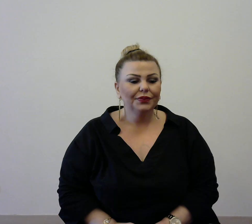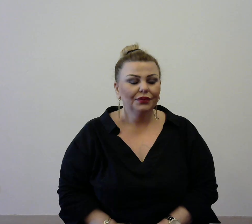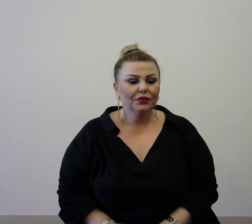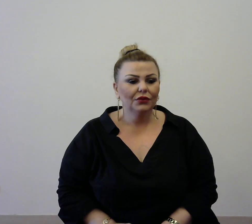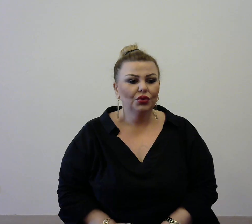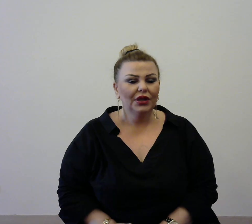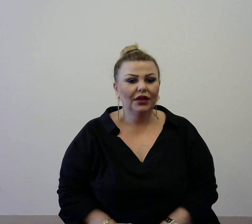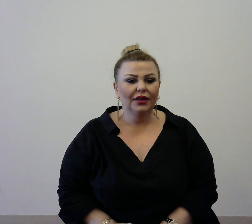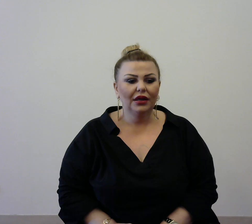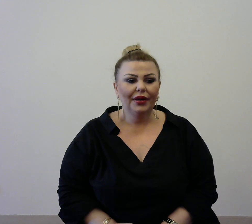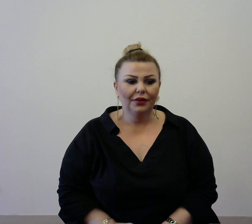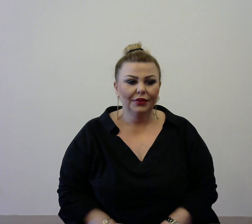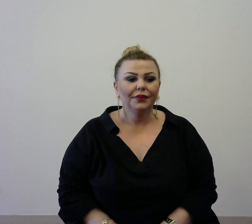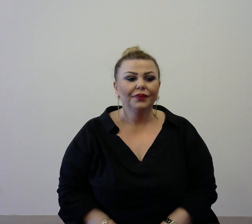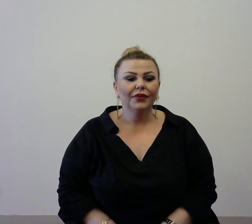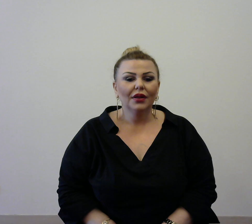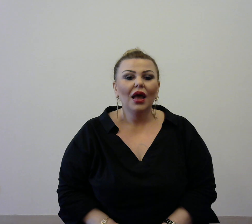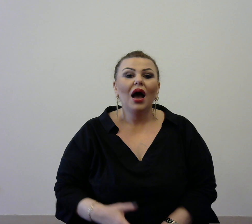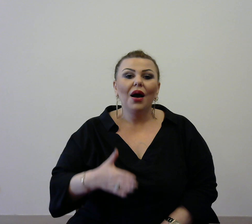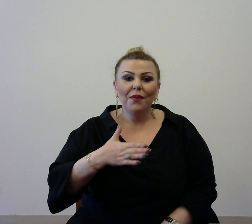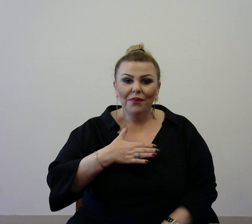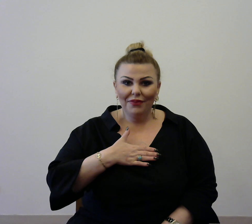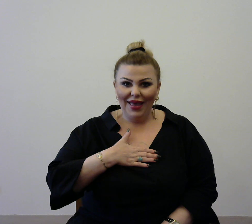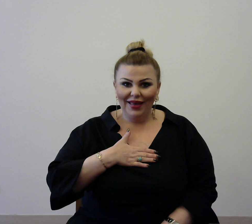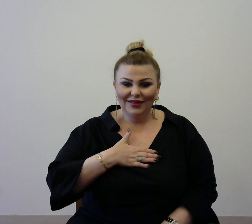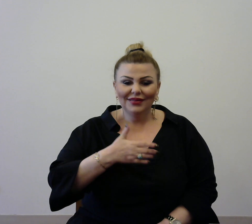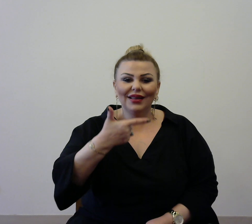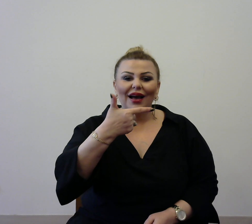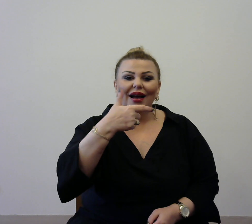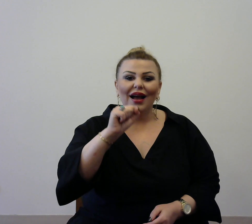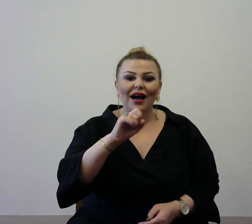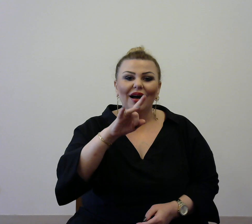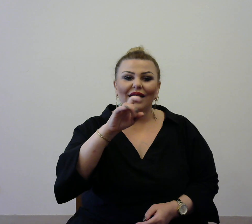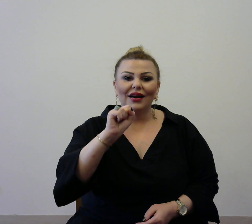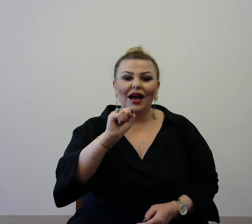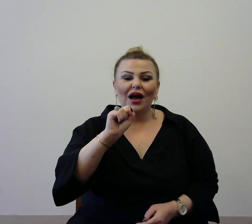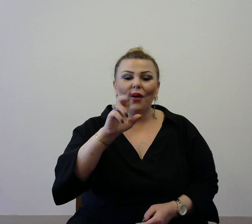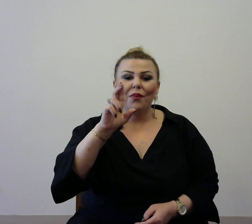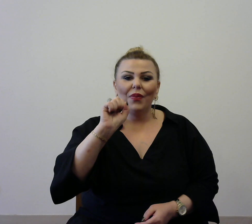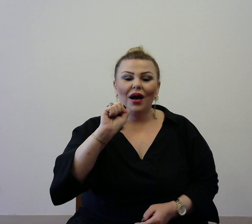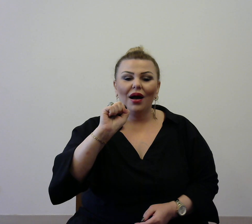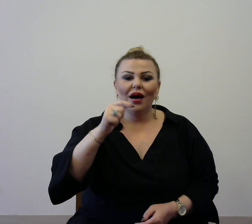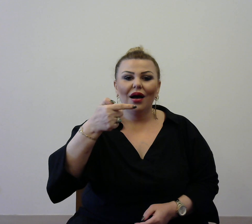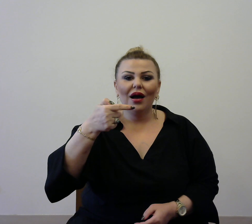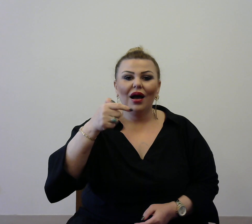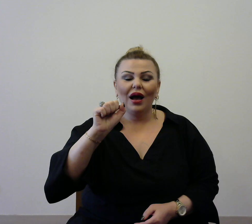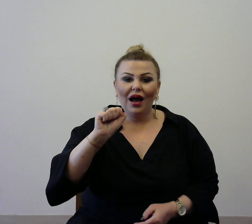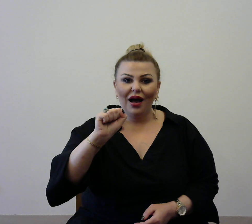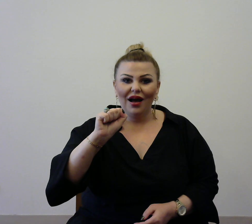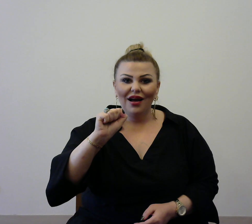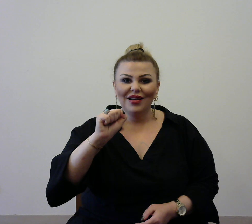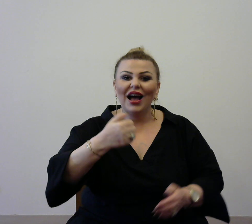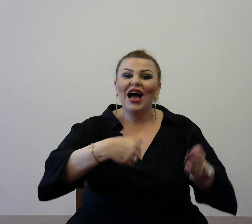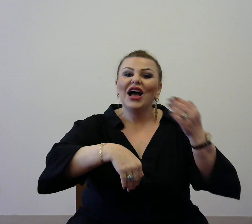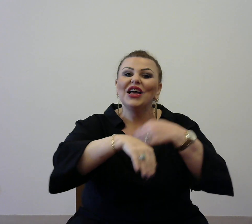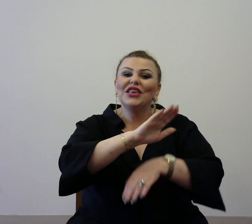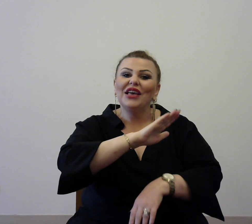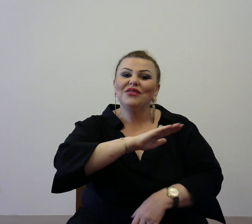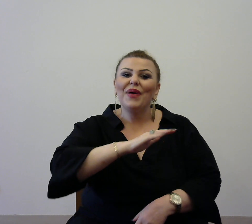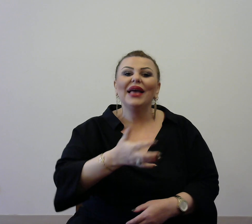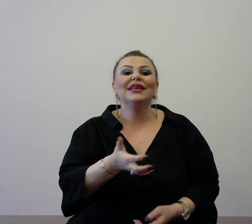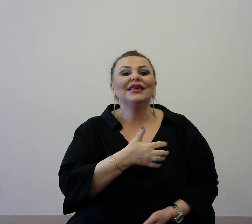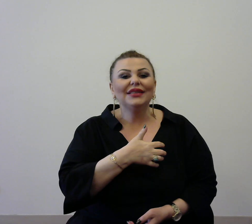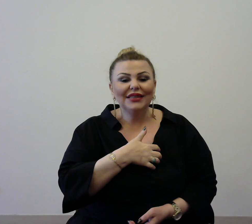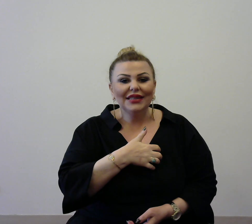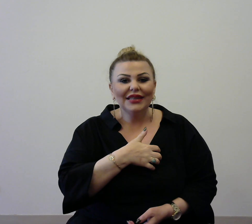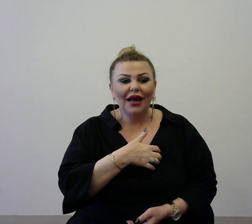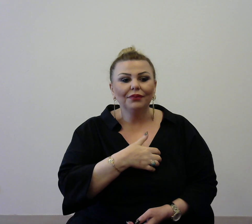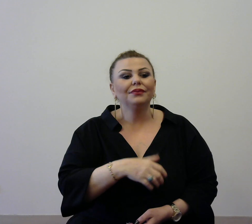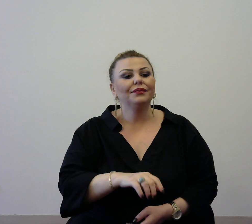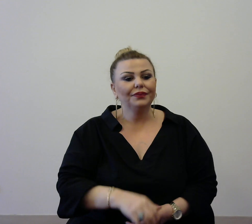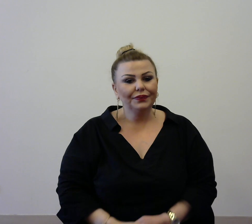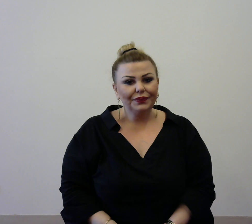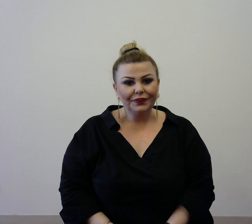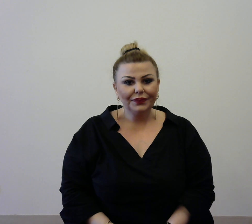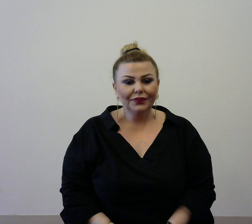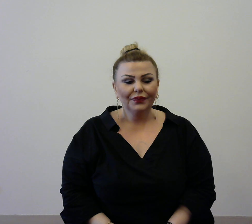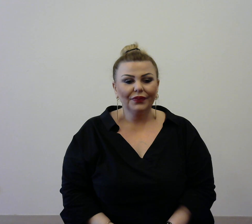Mən Qarabağa getmək istəyirəm